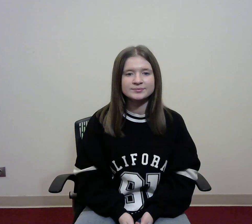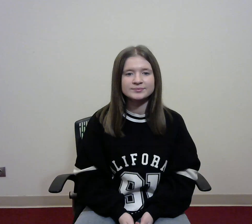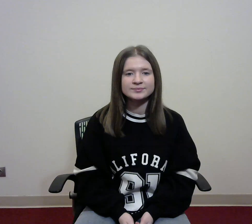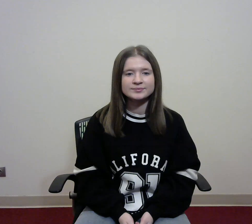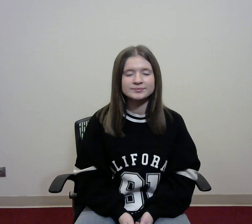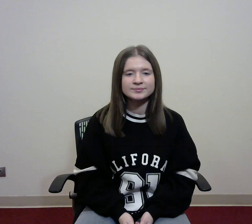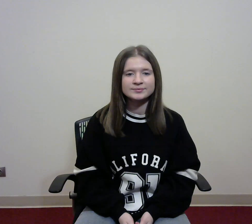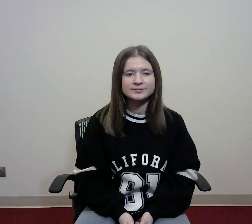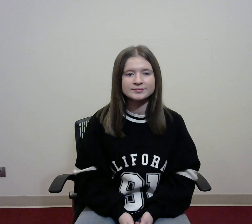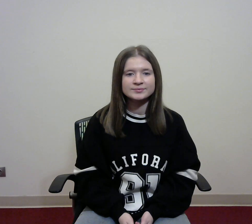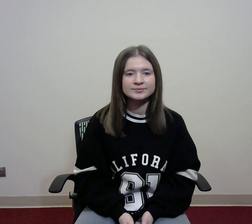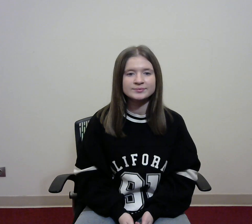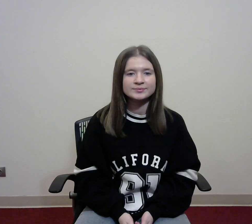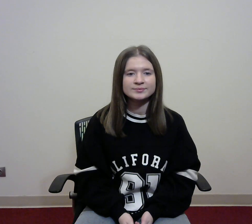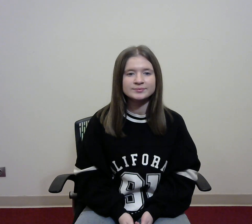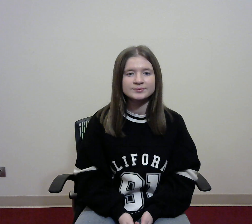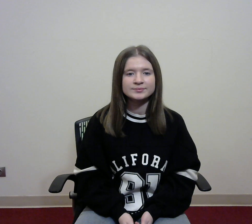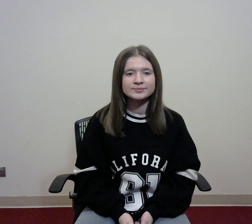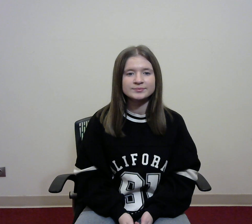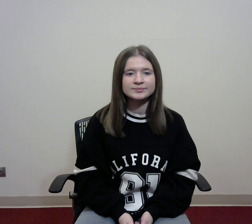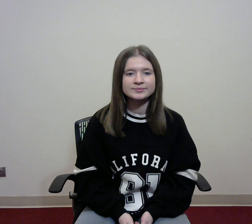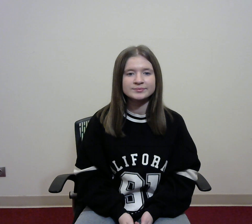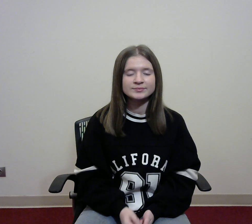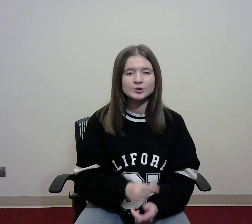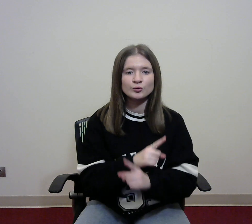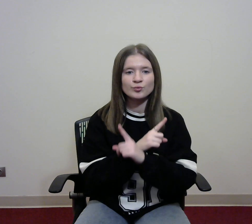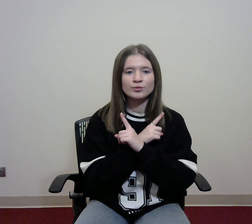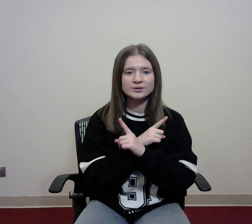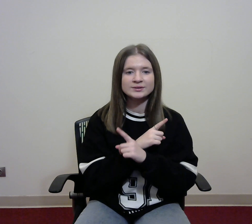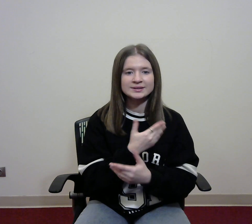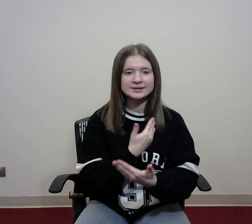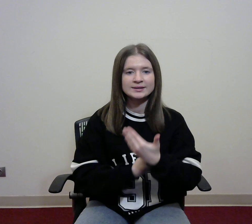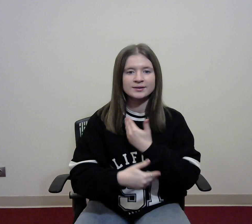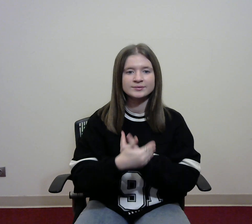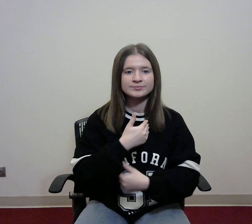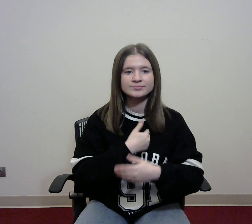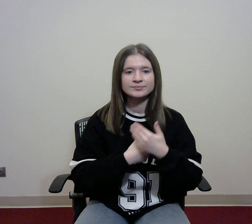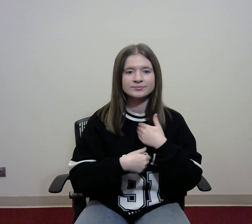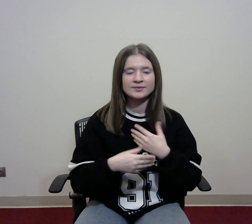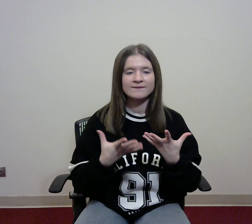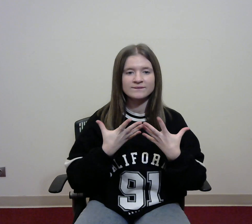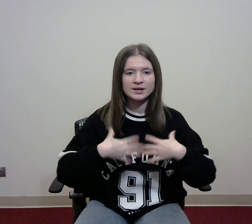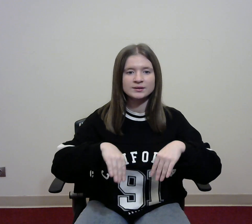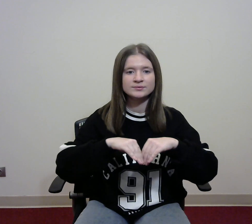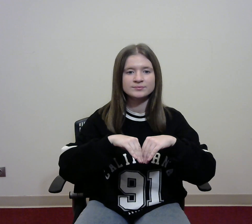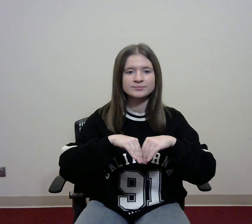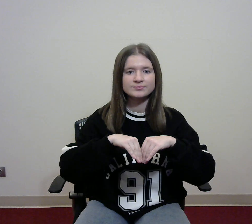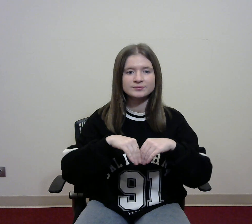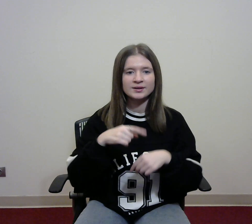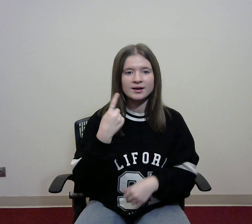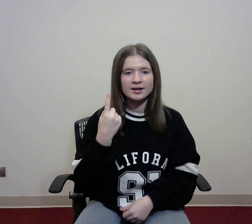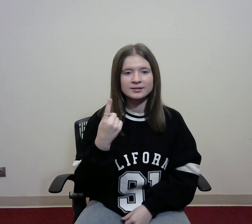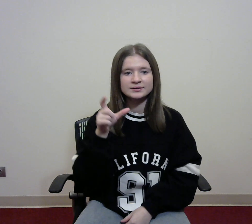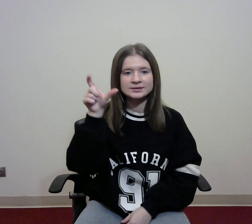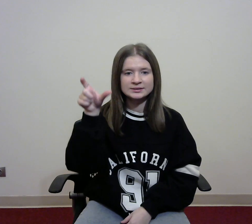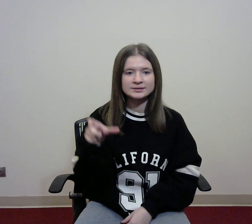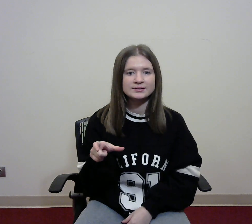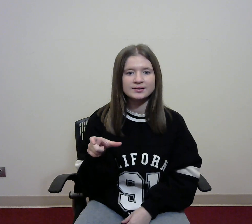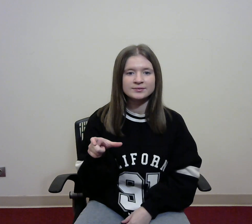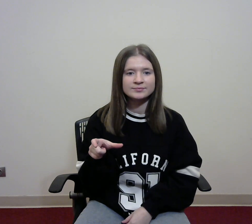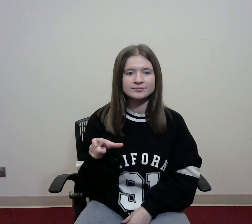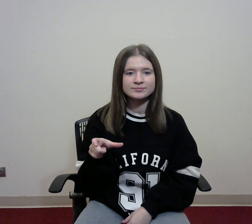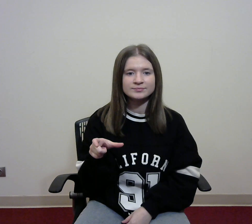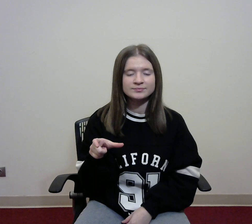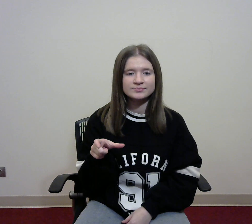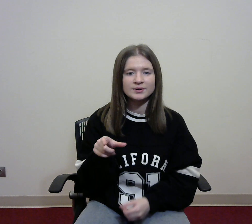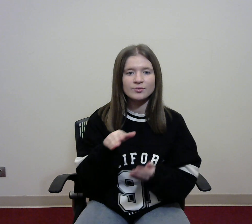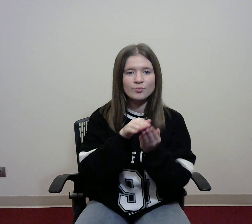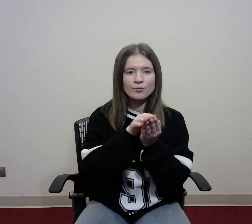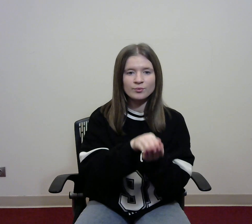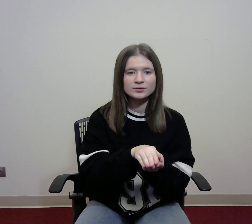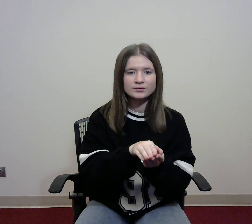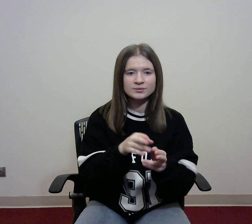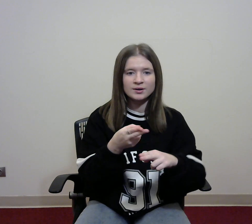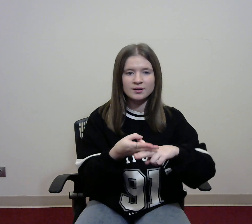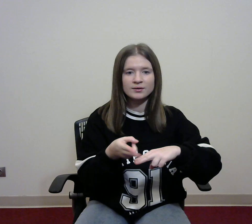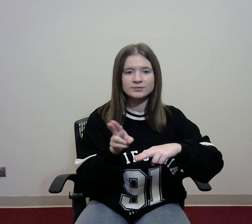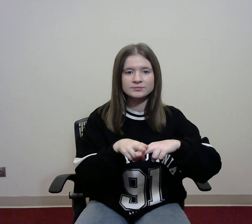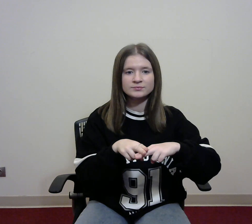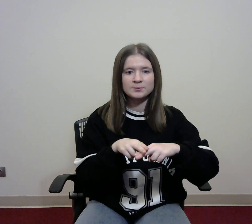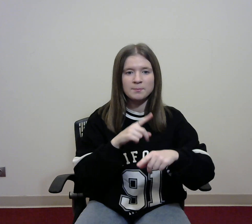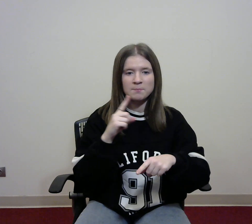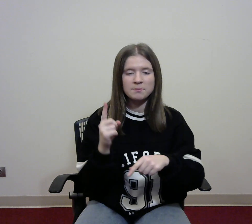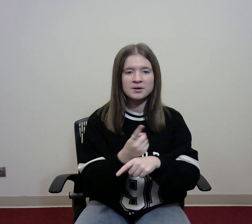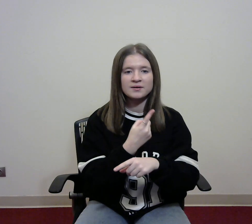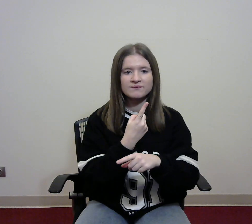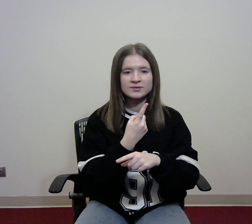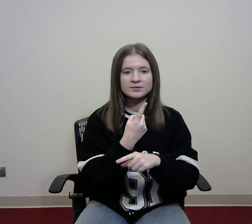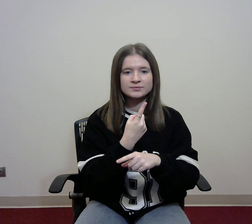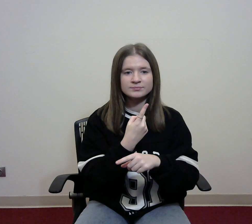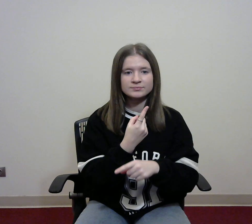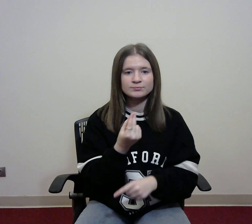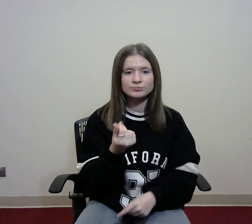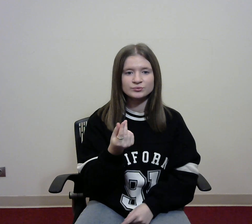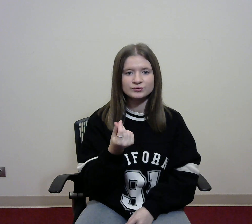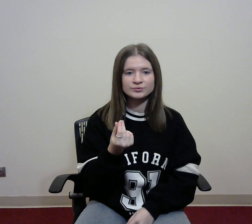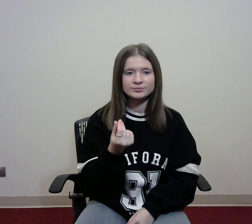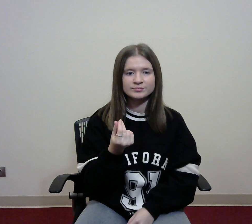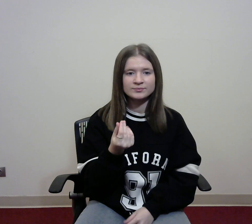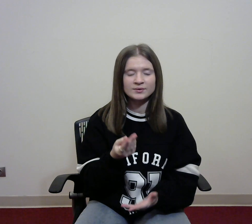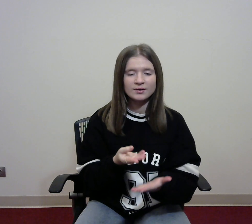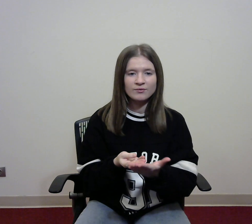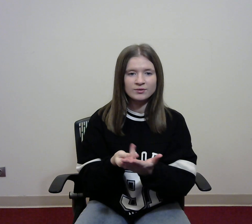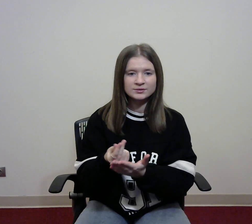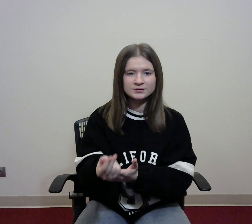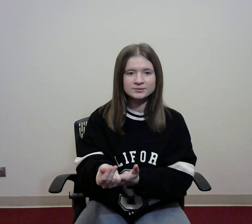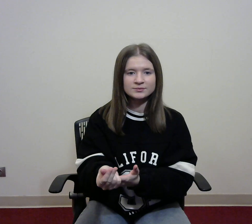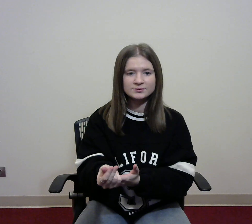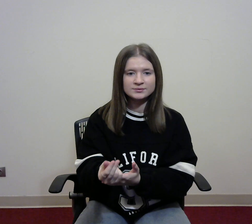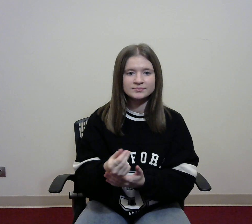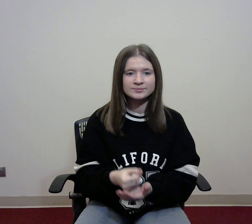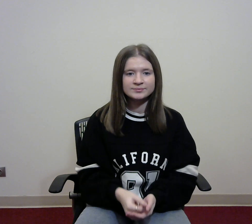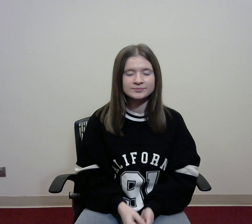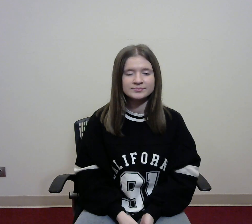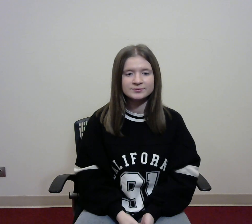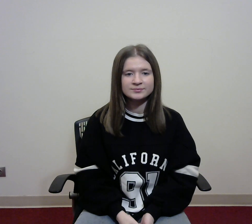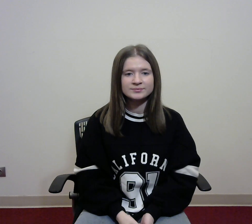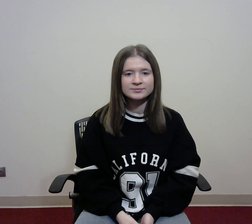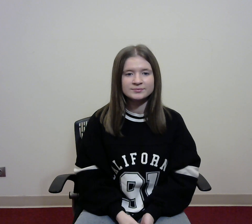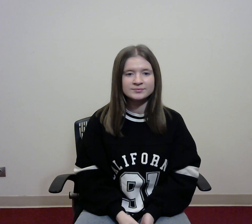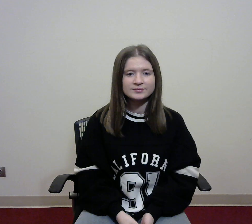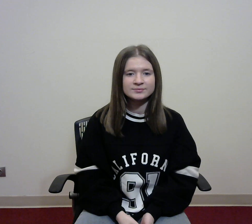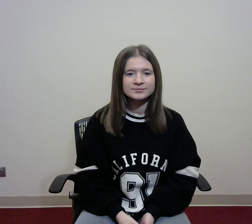Vəfat edən əlilin ailəsindən bir şəxsə dəfn üçün birdəfəlik müavinət ödənilir